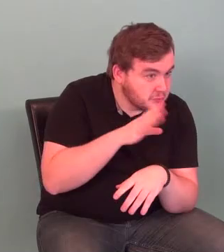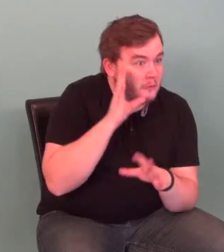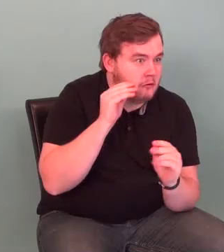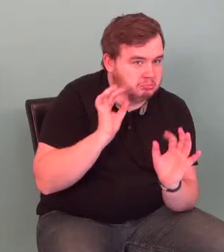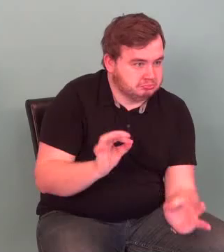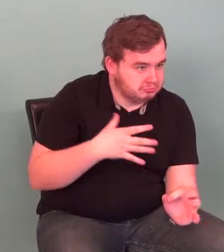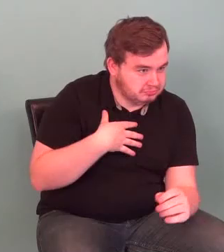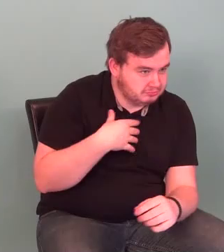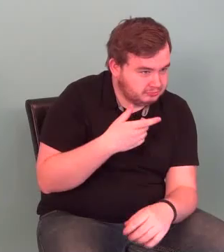Dobrze się czujesz wieczorem?